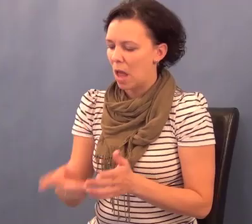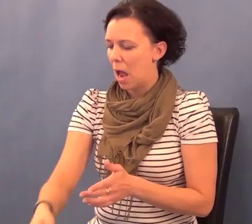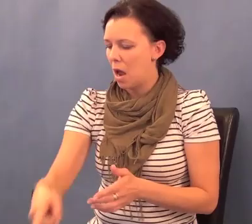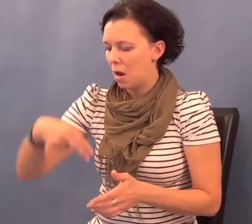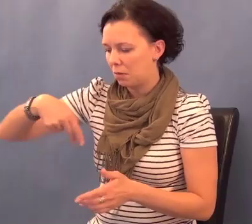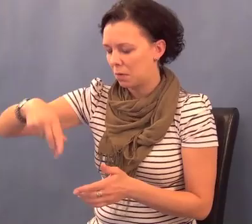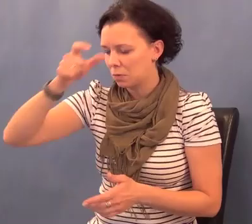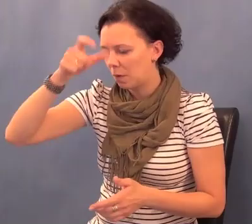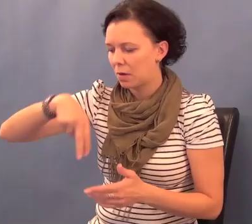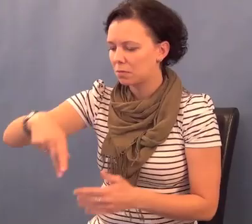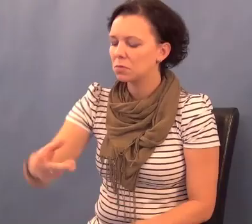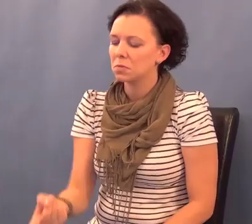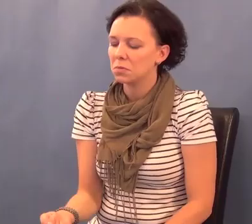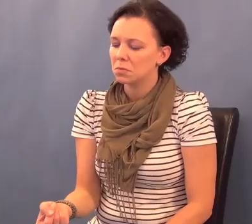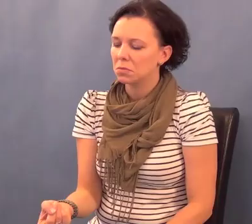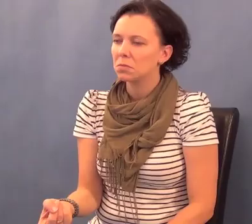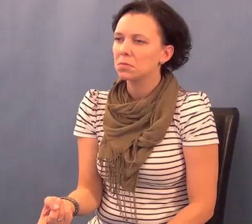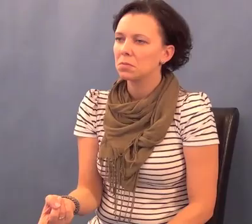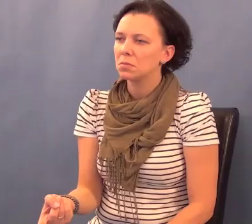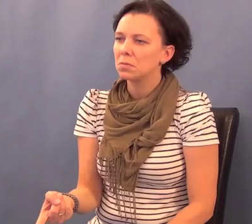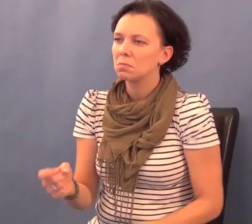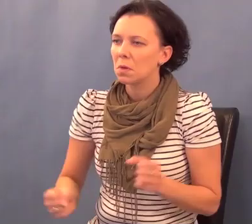Tam pokazuje, że człowiek chodzi.